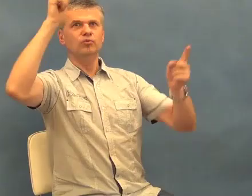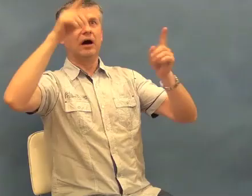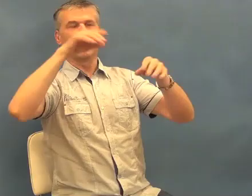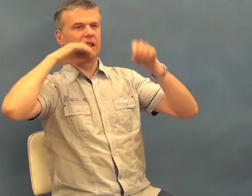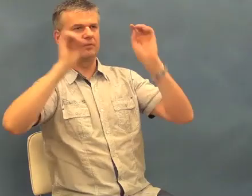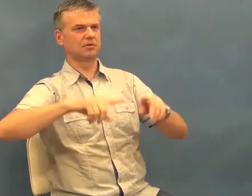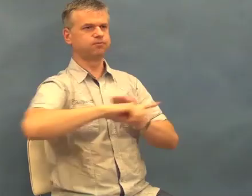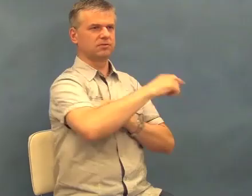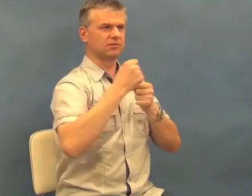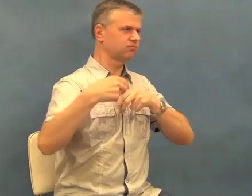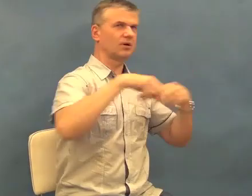Lepiej zawrócić i odjechać, wrócić.